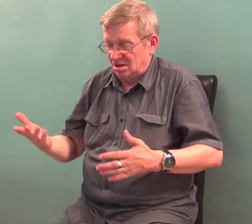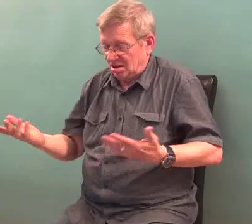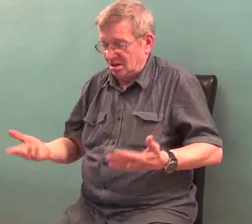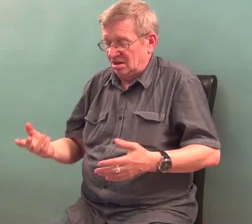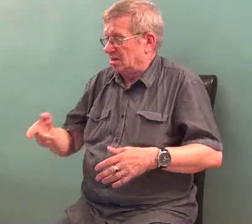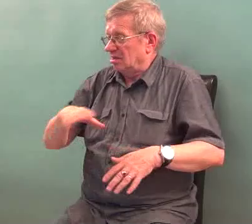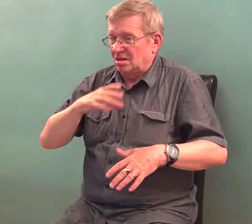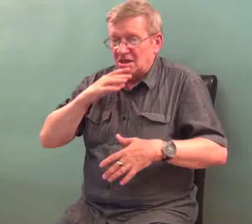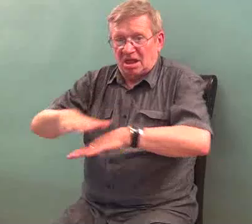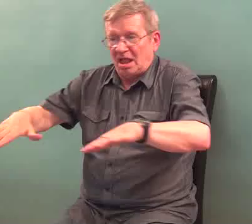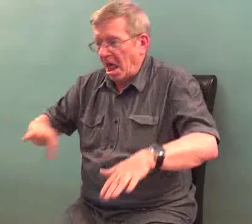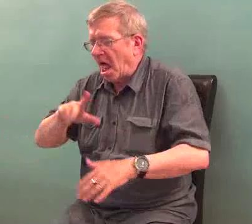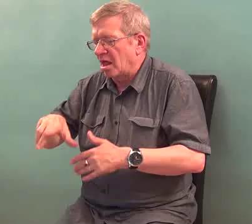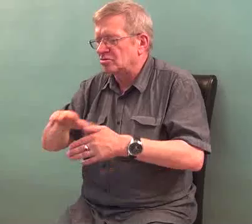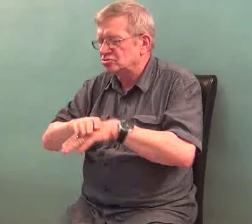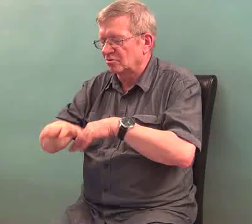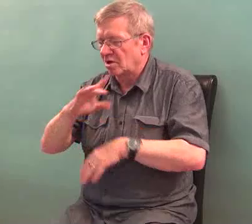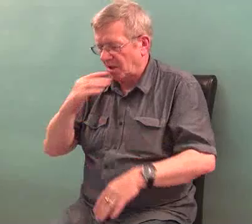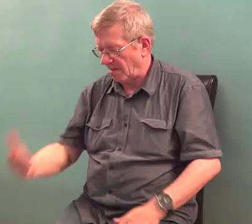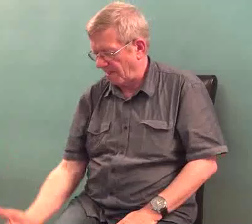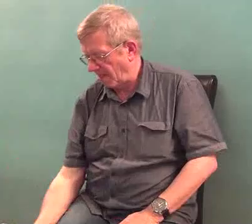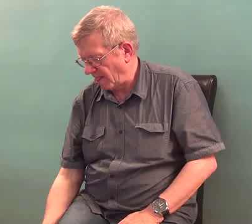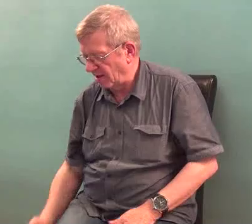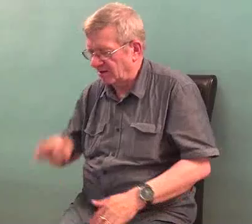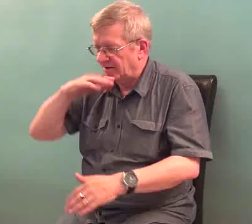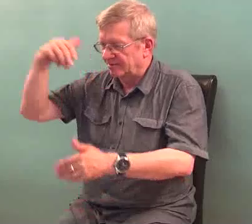Chcieli płynąć, ale na szczęście woda była płytka i nie utonęli.